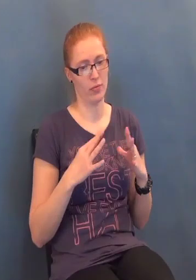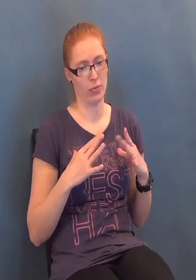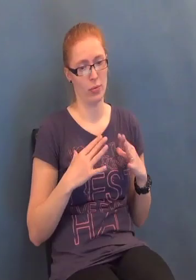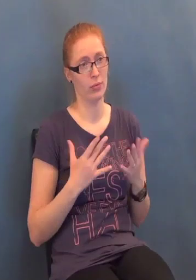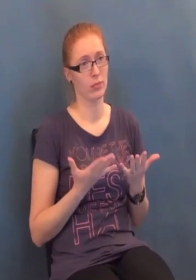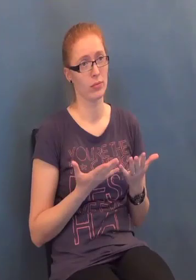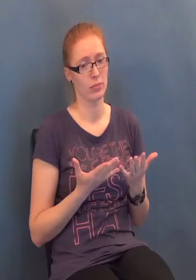Rano wolne.